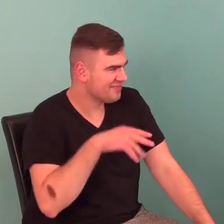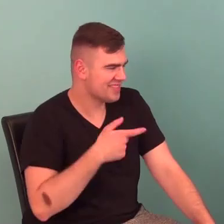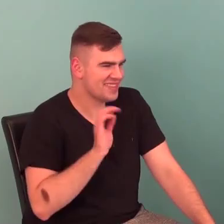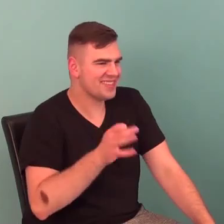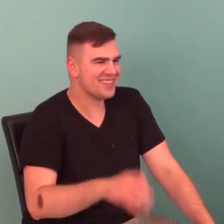Jest dobrze.